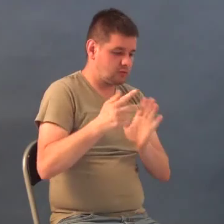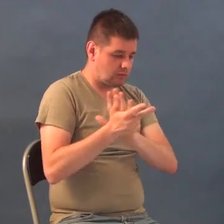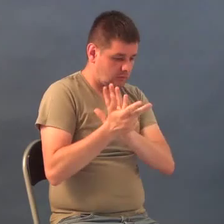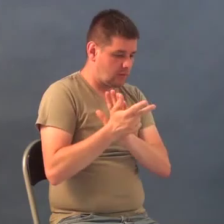Zajęte.